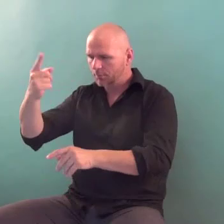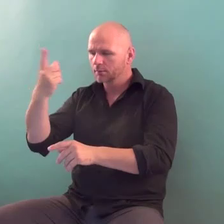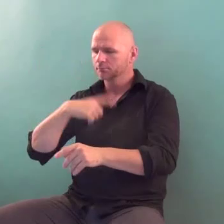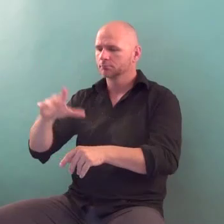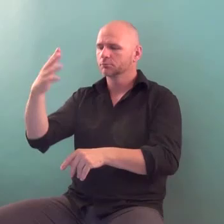Aha.